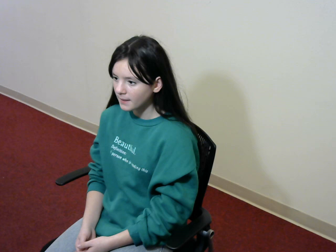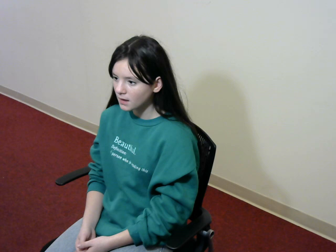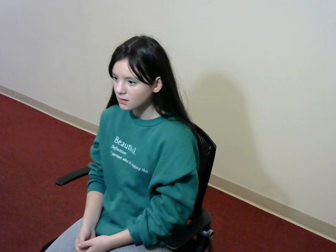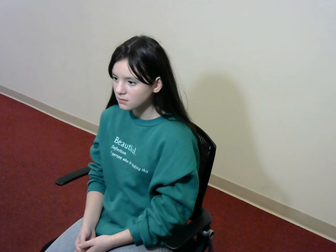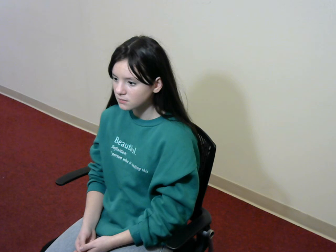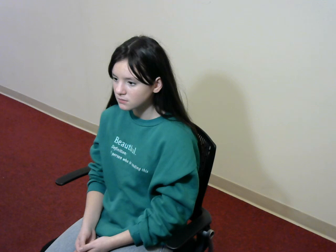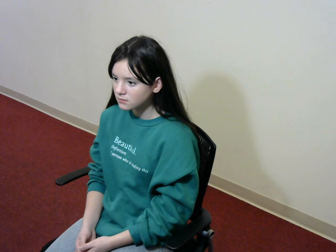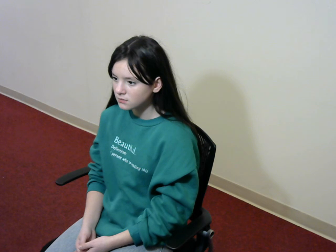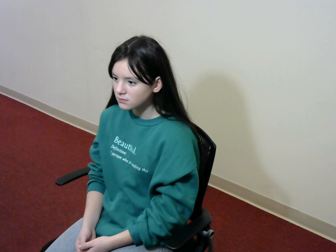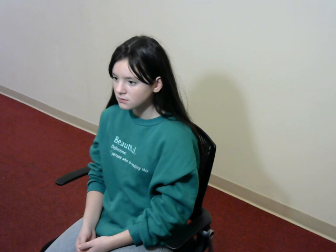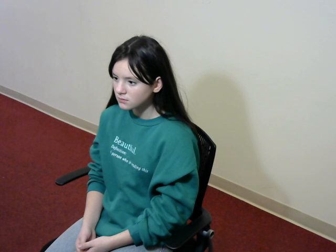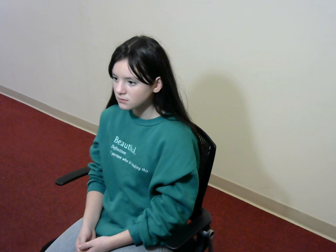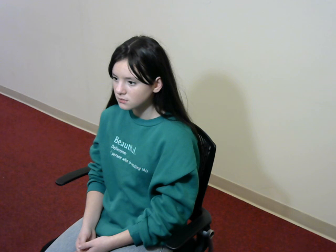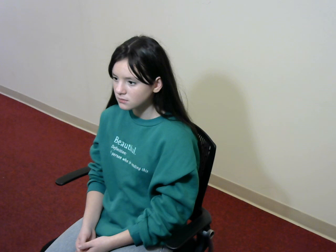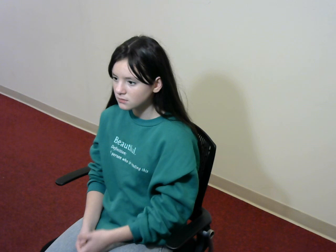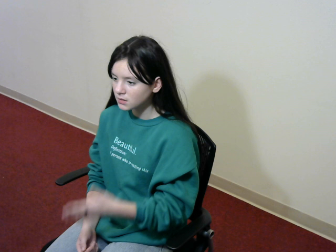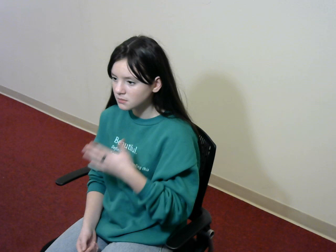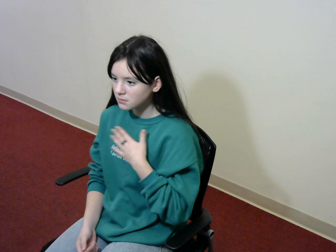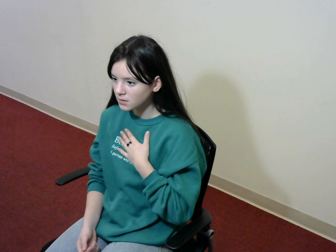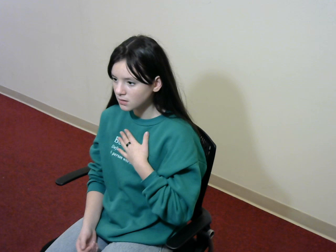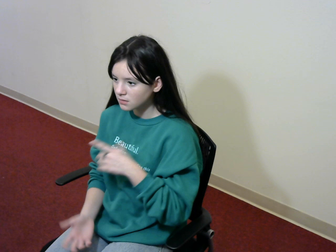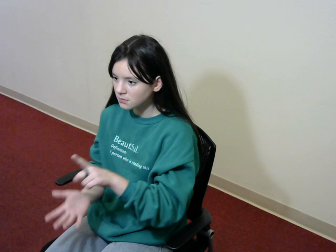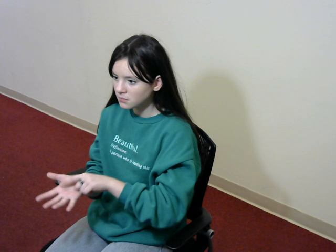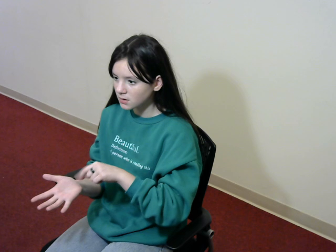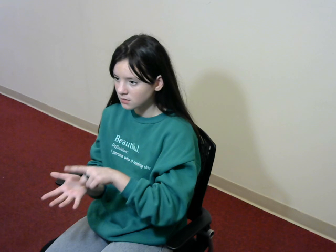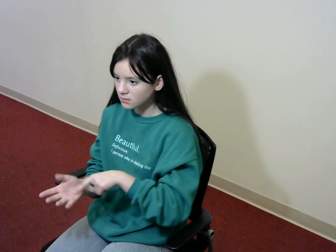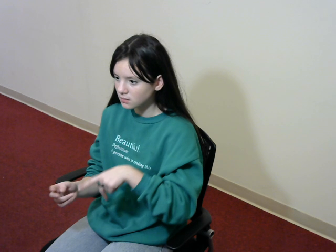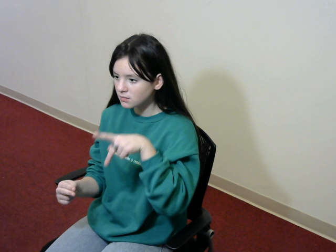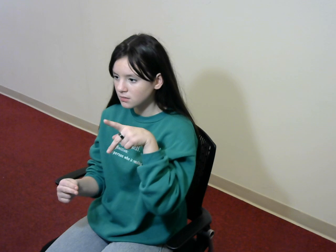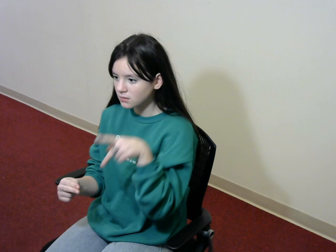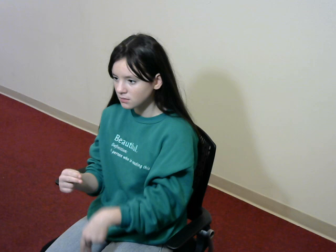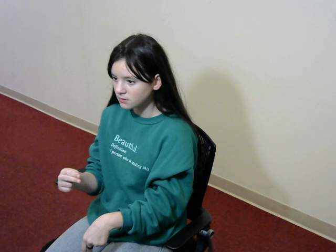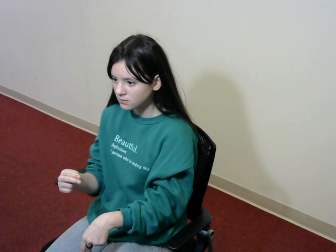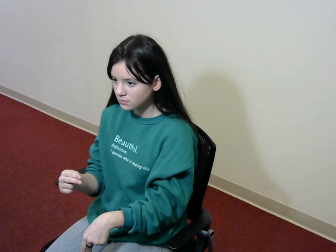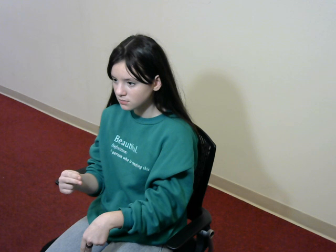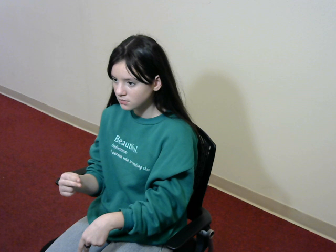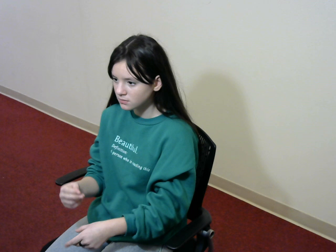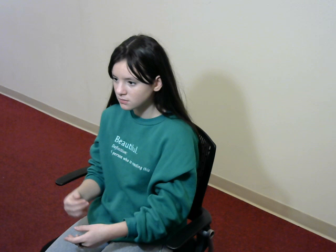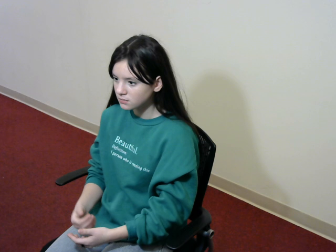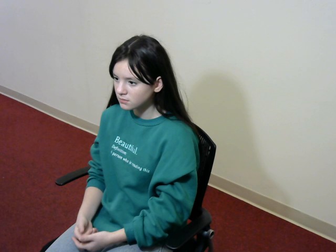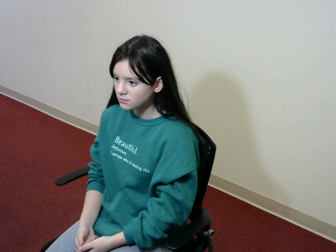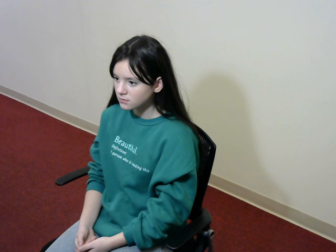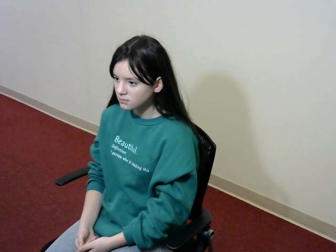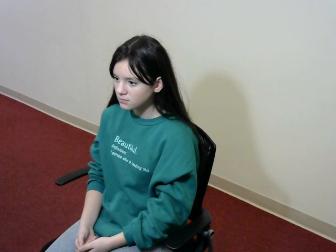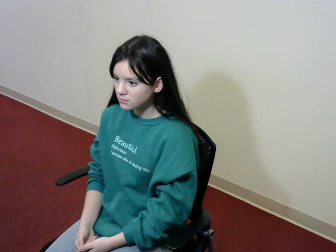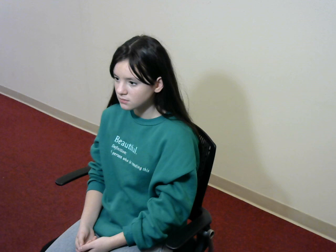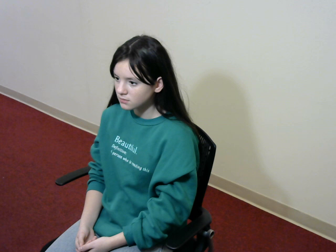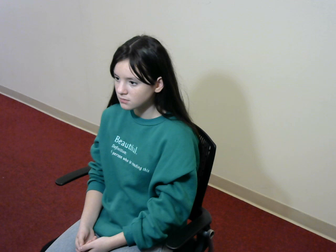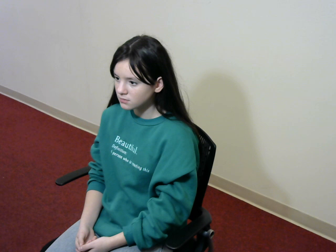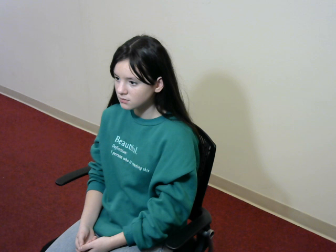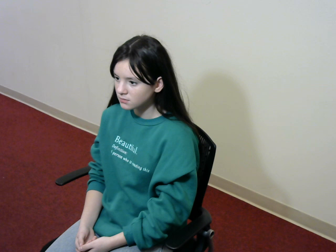Mənim pensiyamı kəsiblər